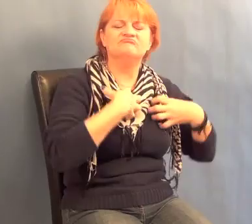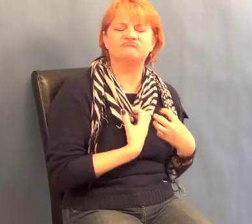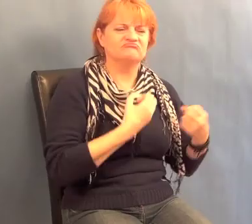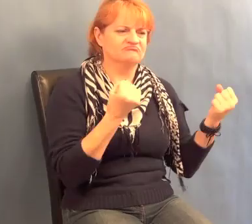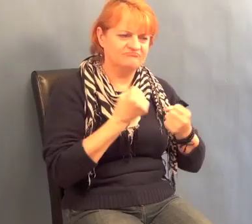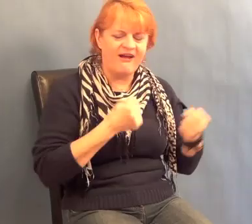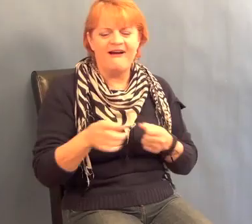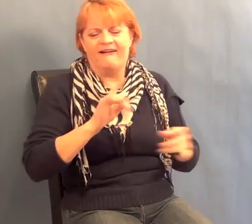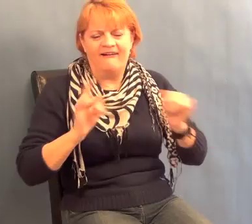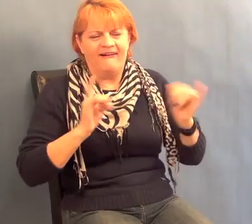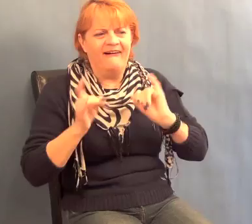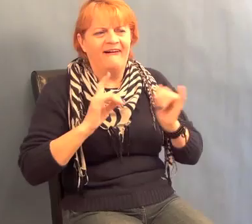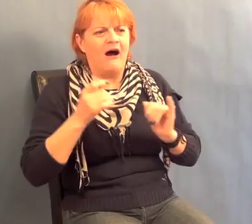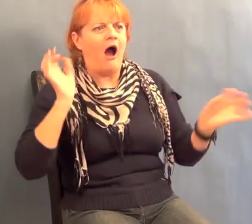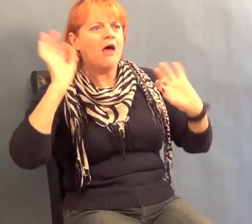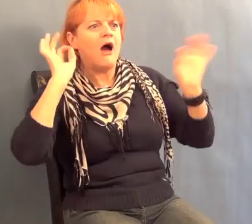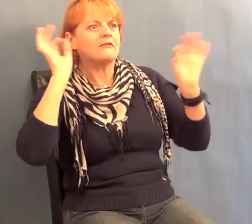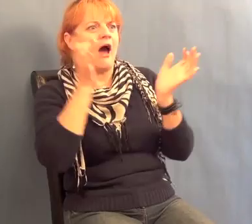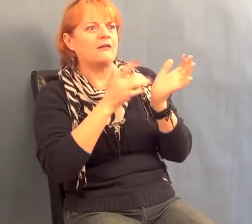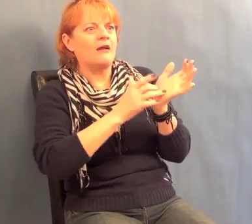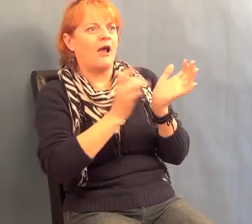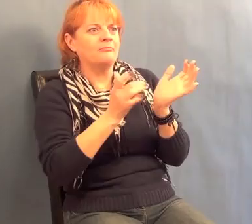Reszta rozmawiała, a nagle włączył się alarm.